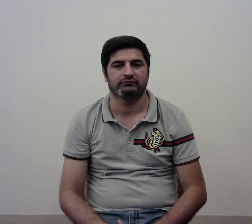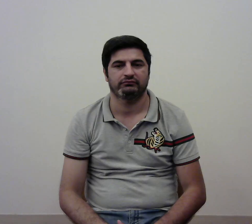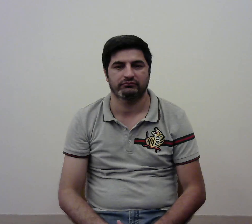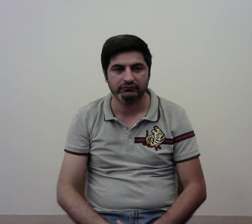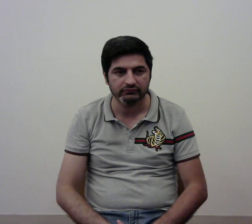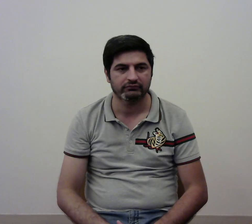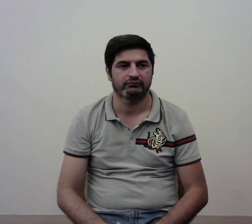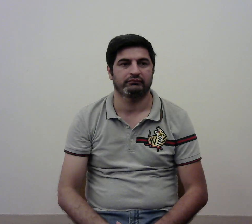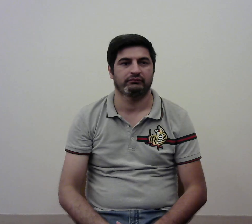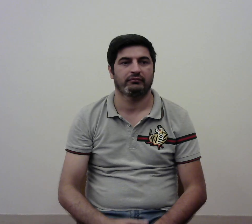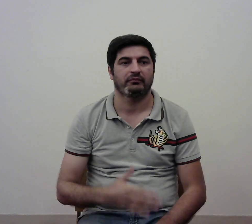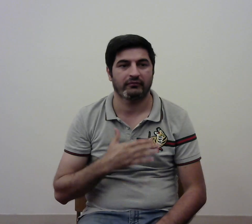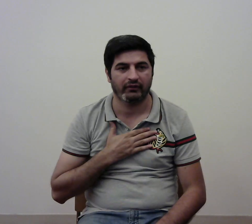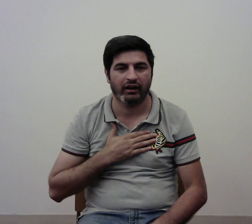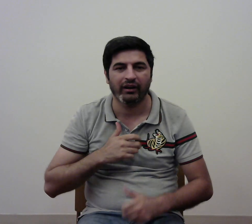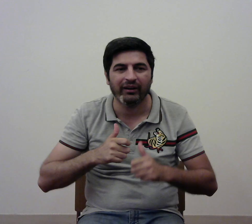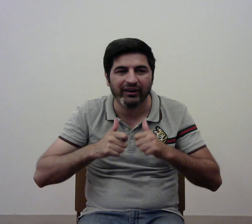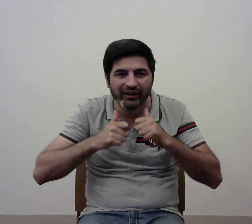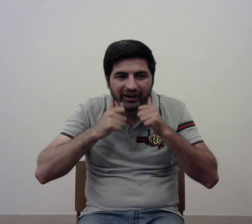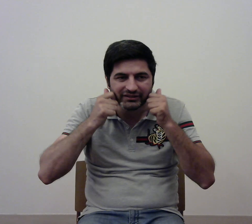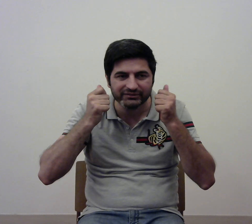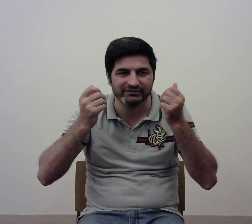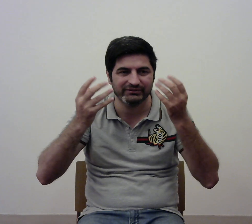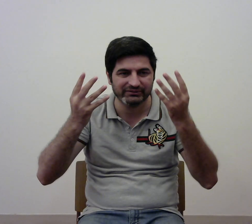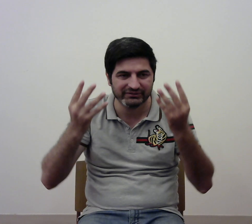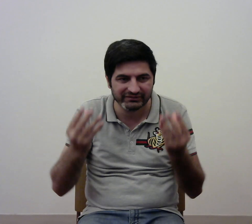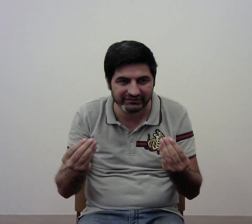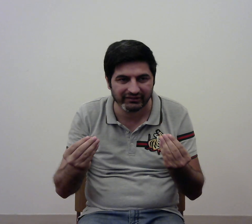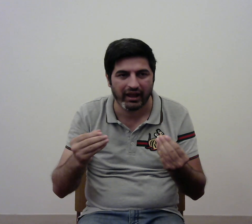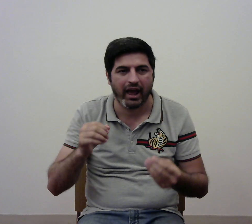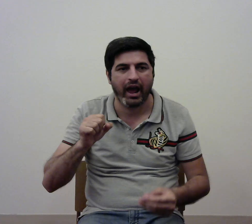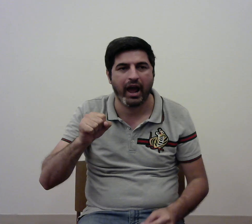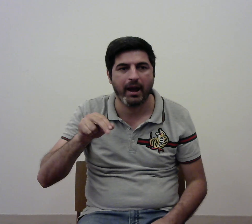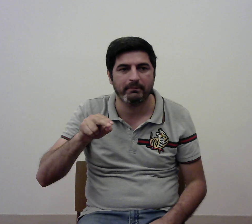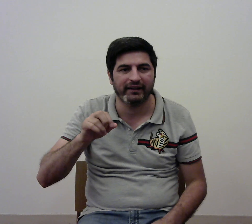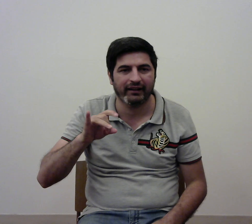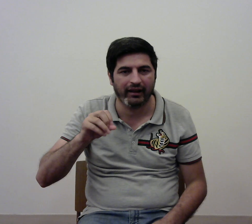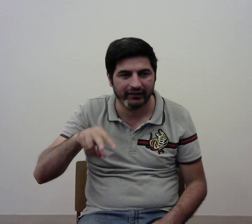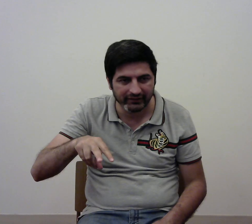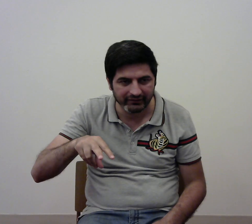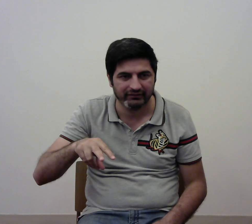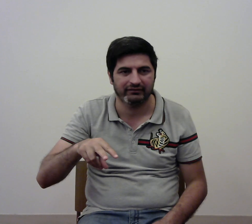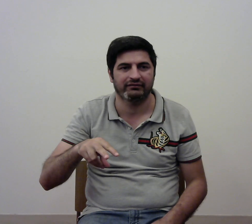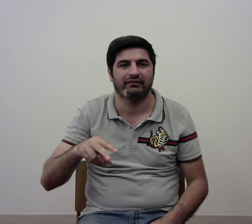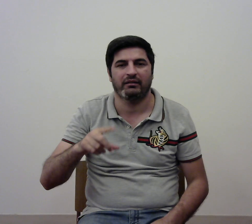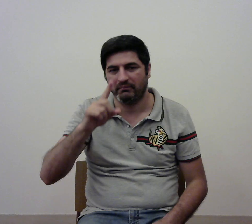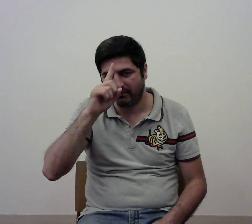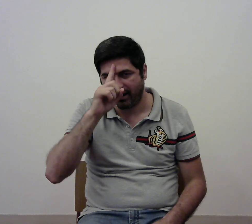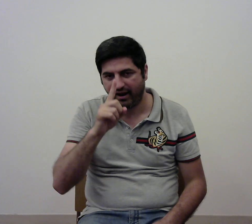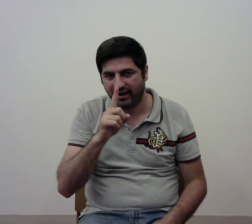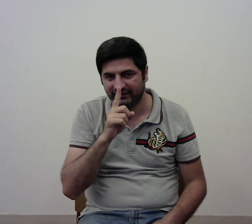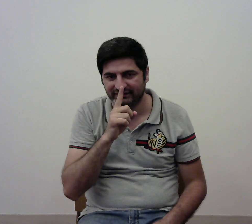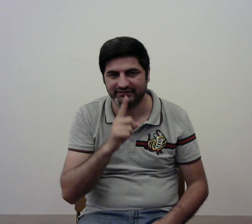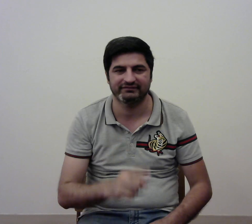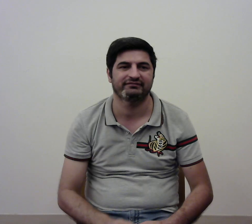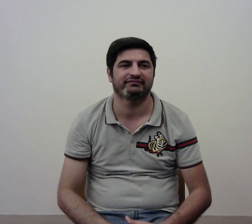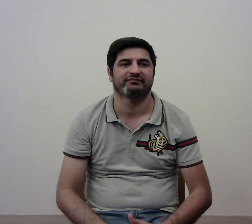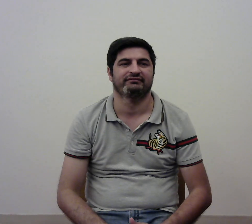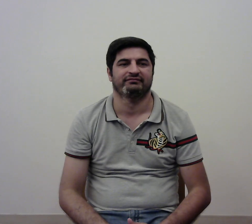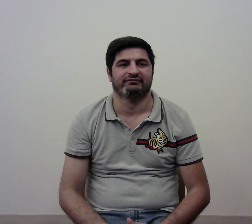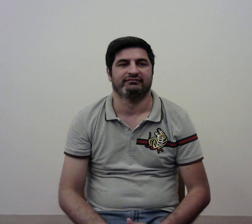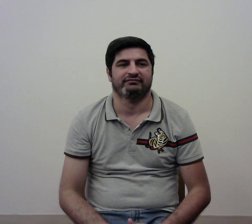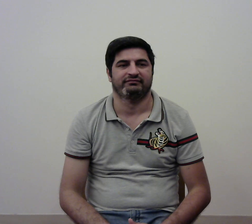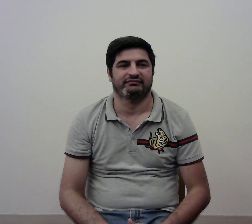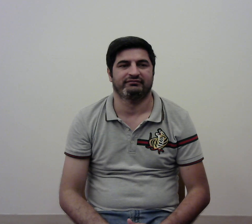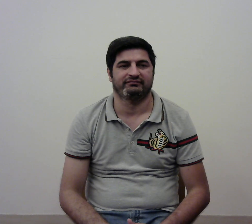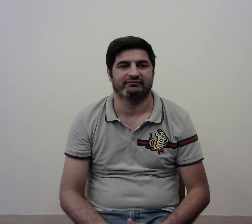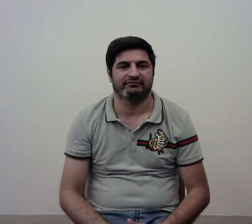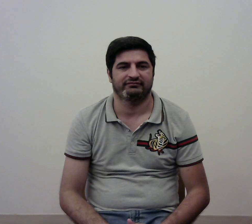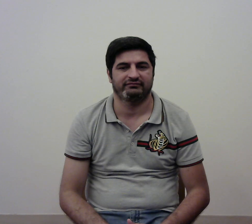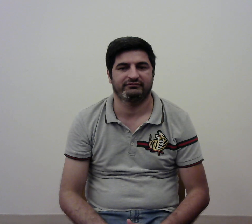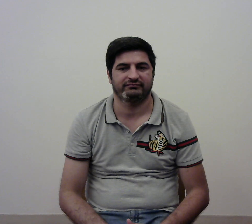Mənim ad günüm aprel ayındadır